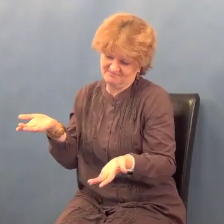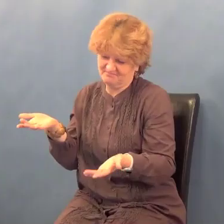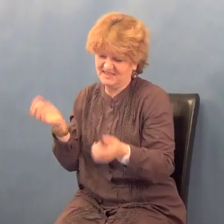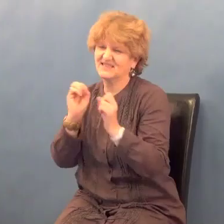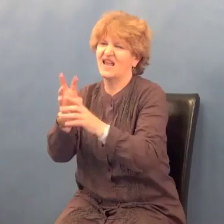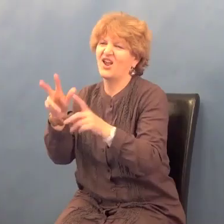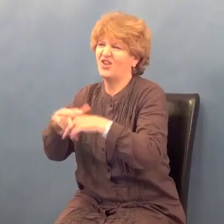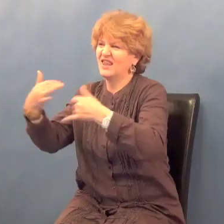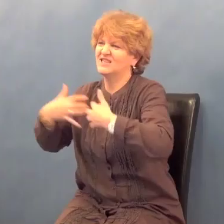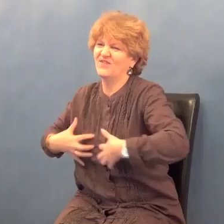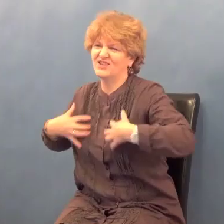Zarażają się od koni i innych zwierząt.